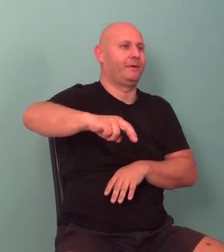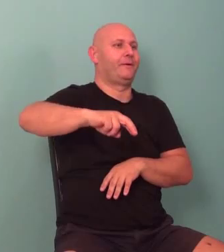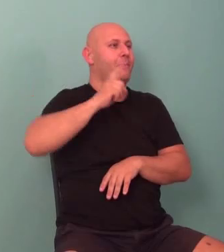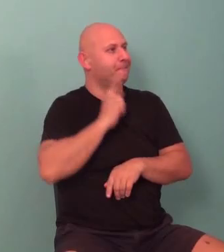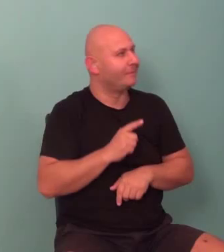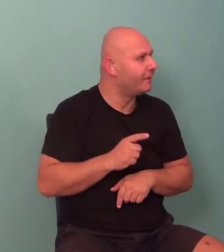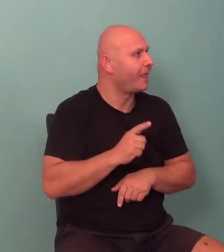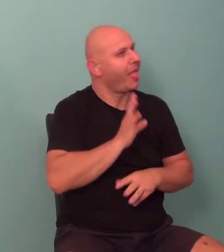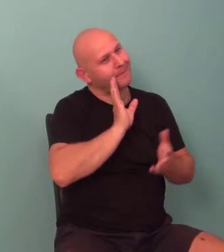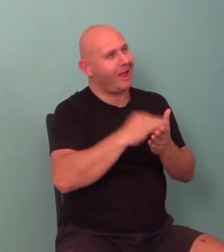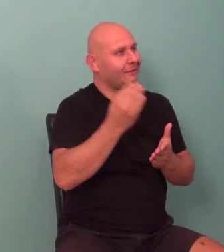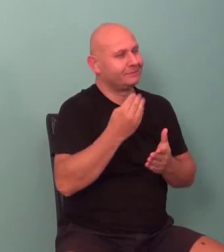Chłopiec się rozgląda i zamierza rzucić jeszcze raz.